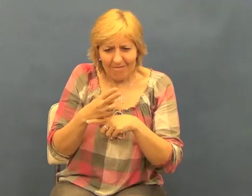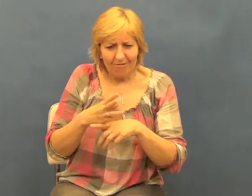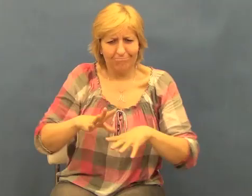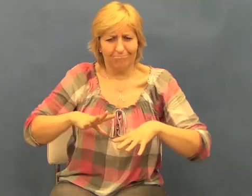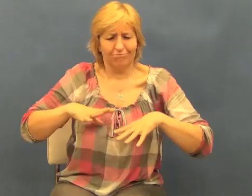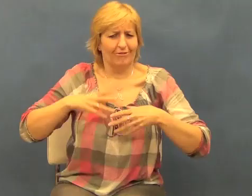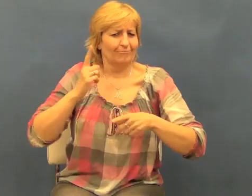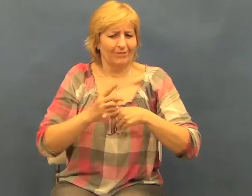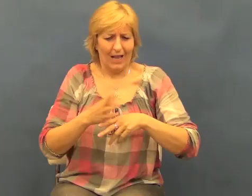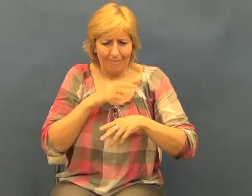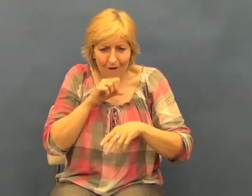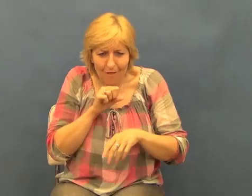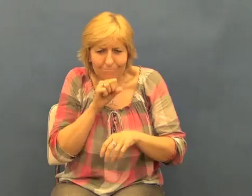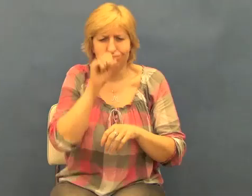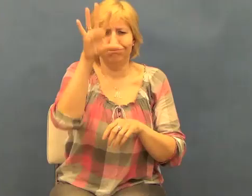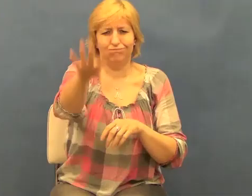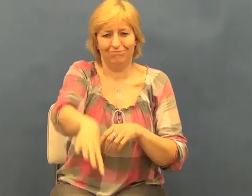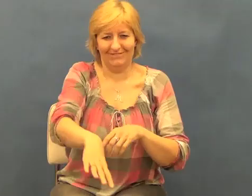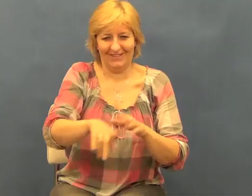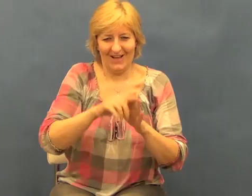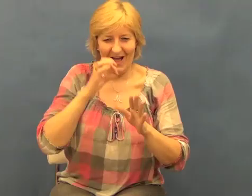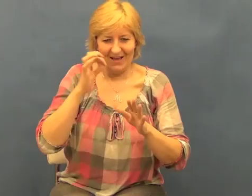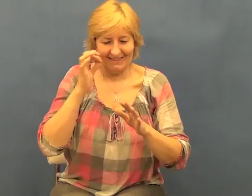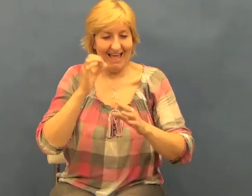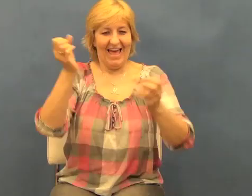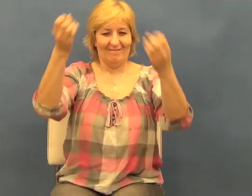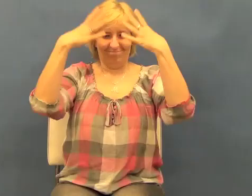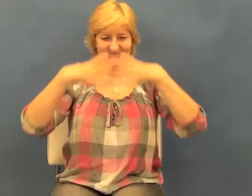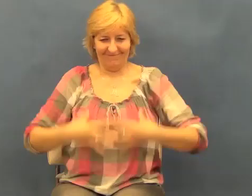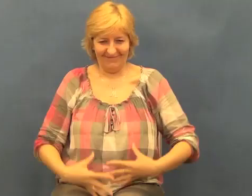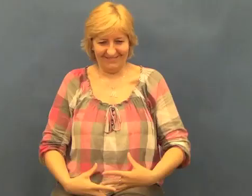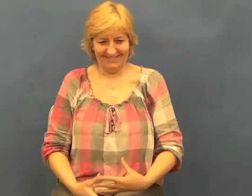A rybka się wścieka, ma pomysł. Opluwa kota wodą.